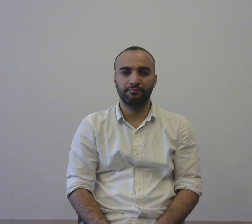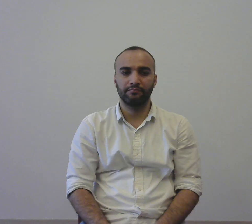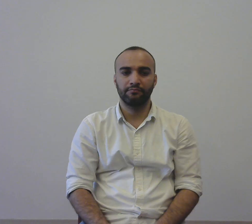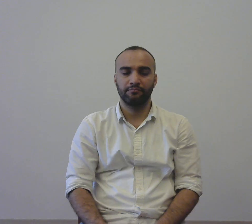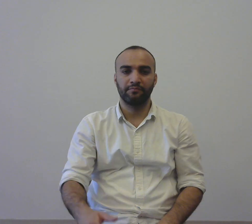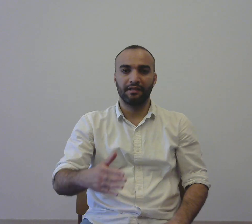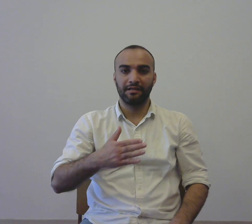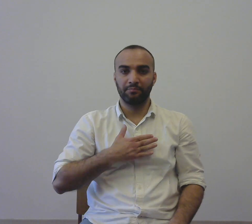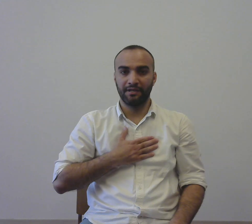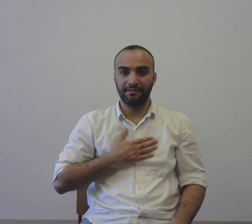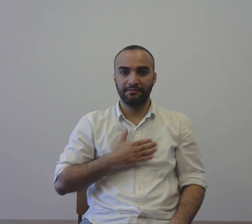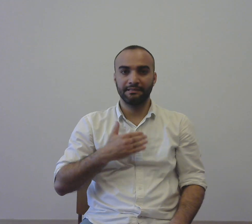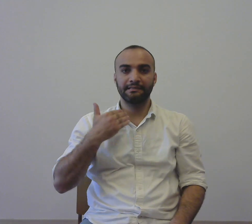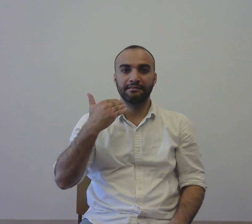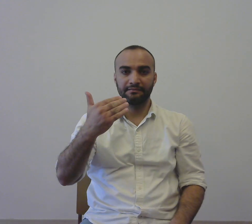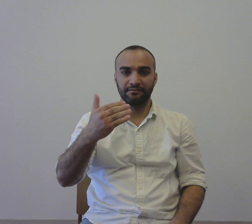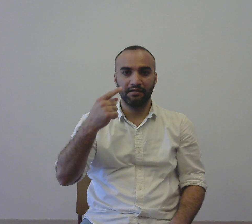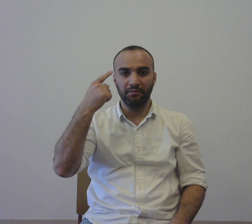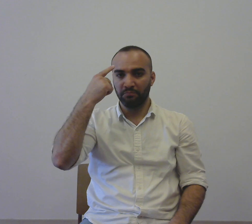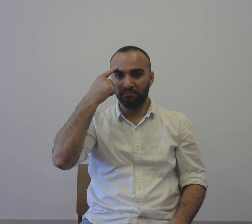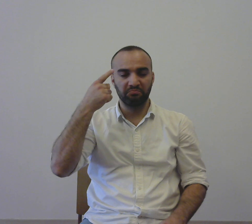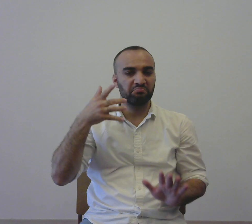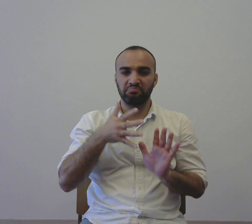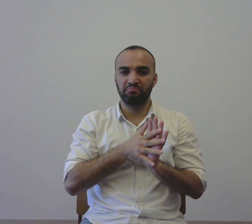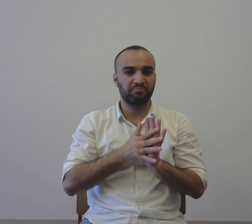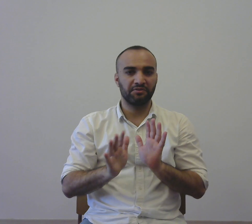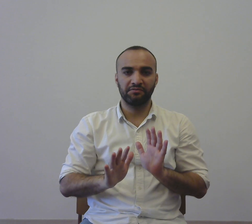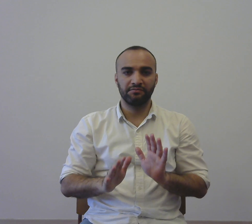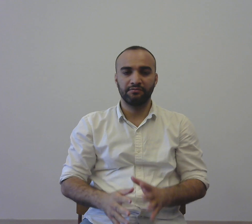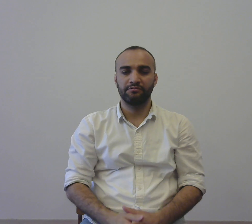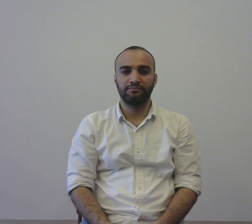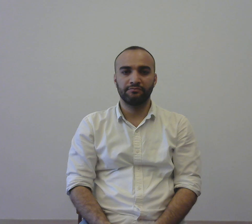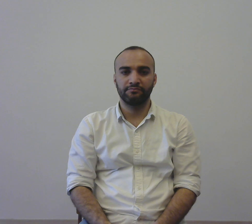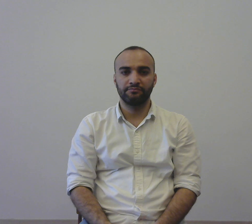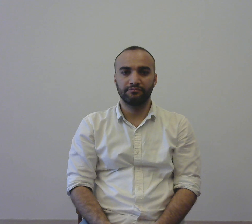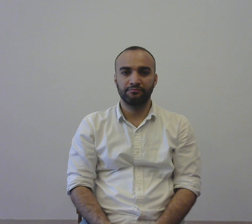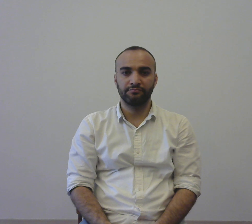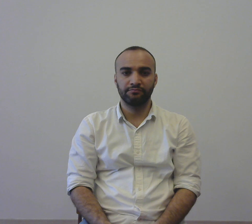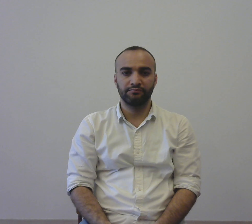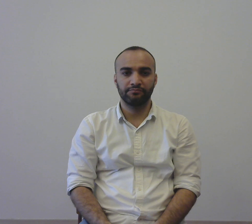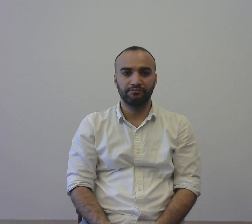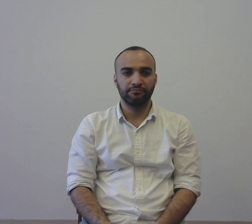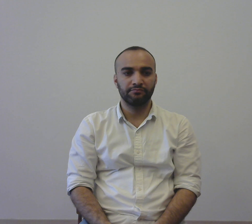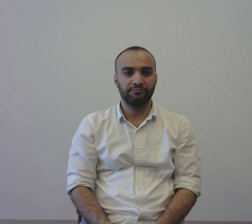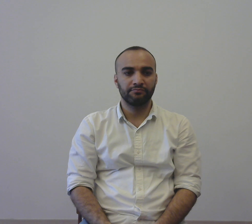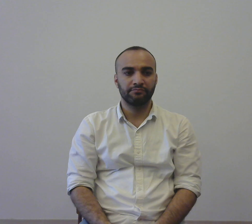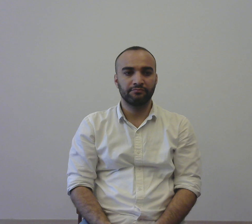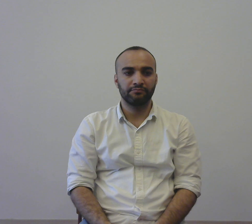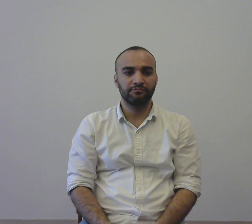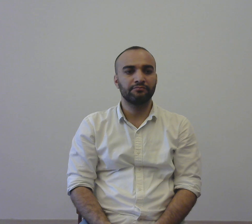Mən sizi başa düşmürəm